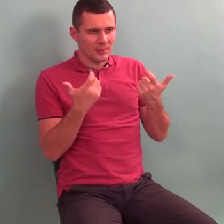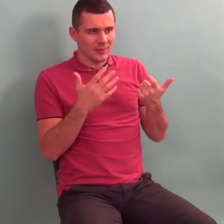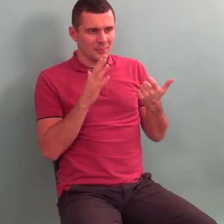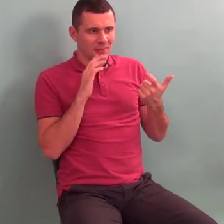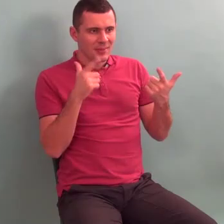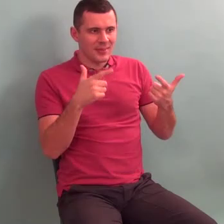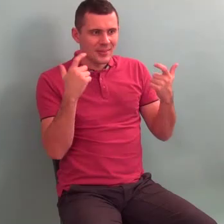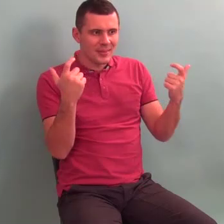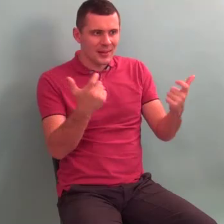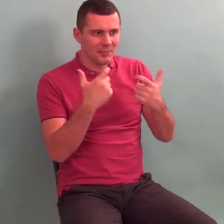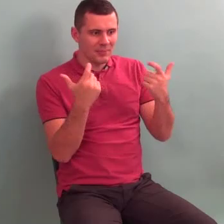Prawdopodobnie niebezpieczeństwo.